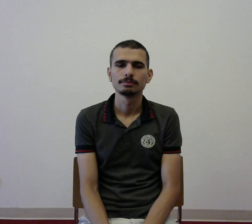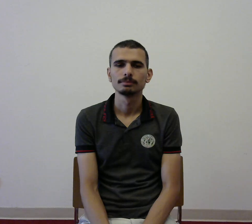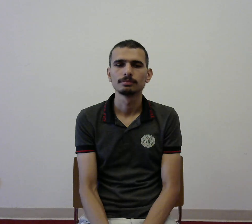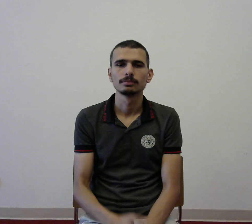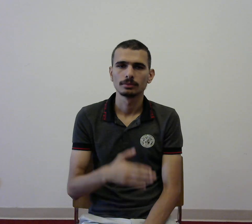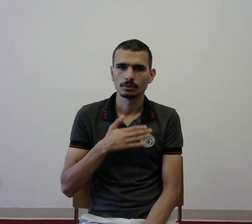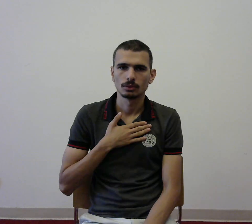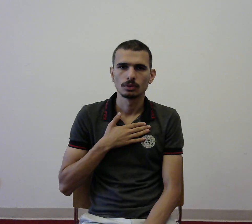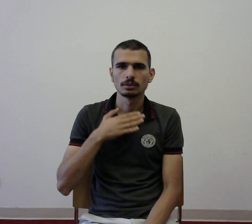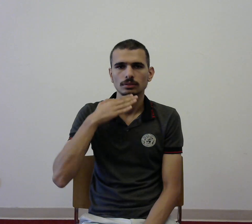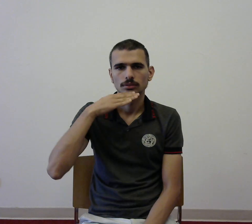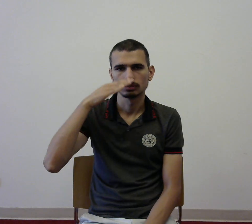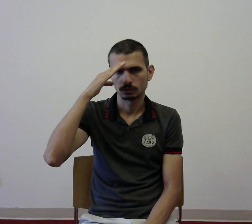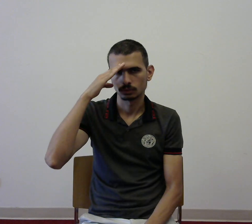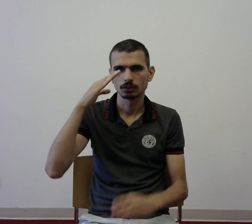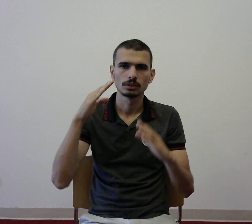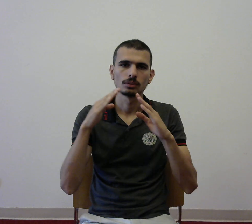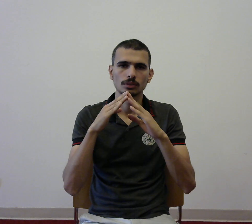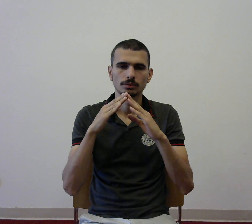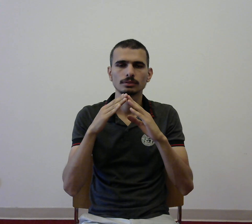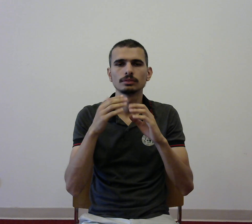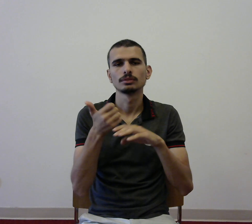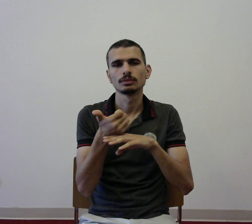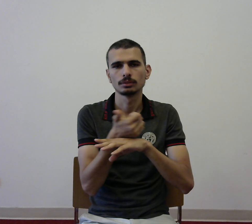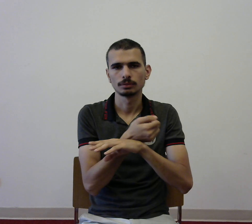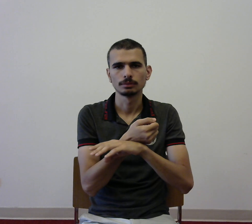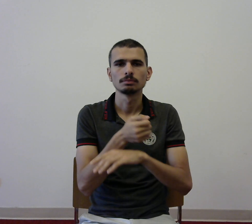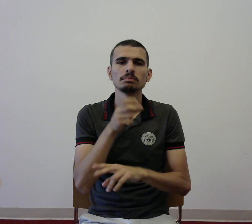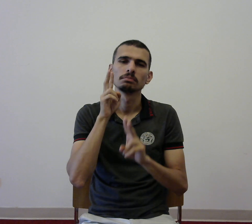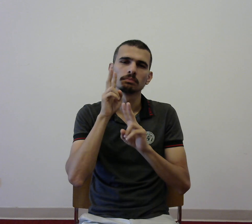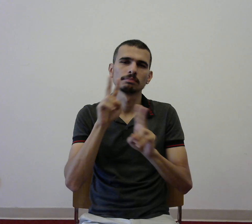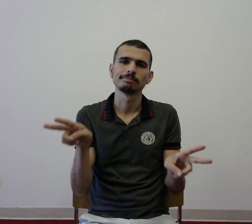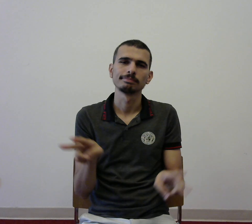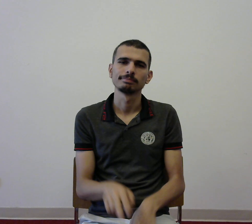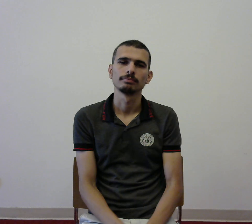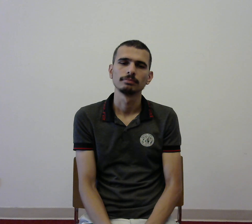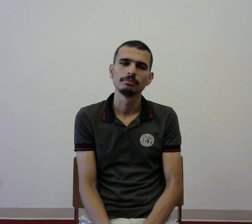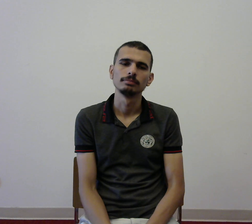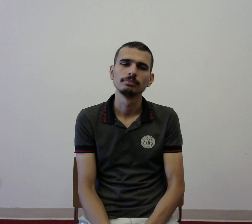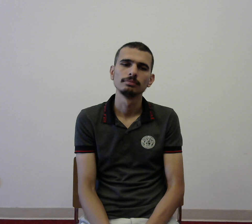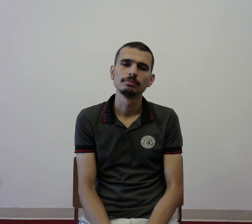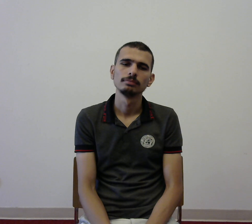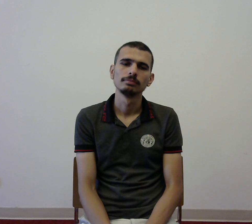Mənim atam evdən çıxa bilmir